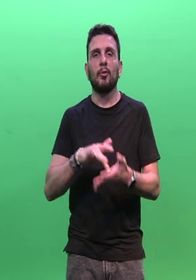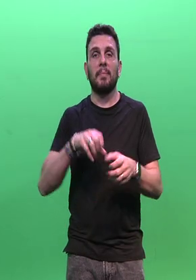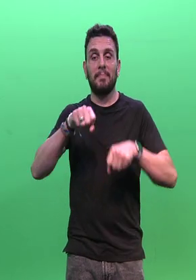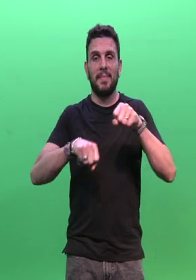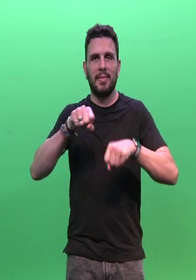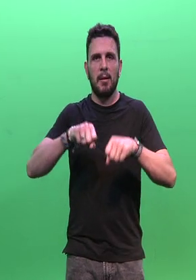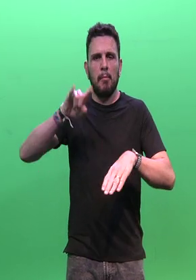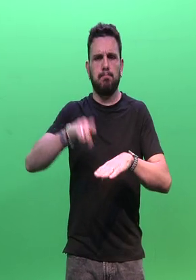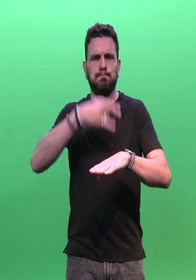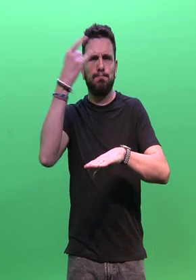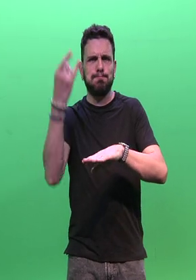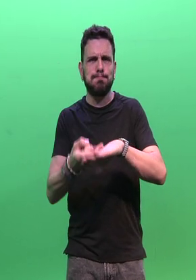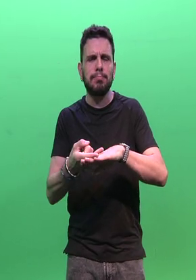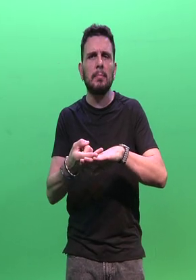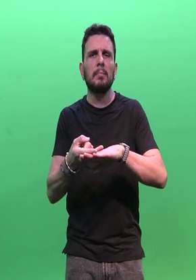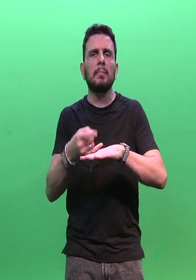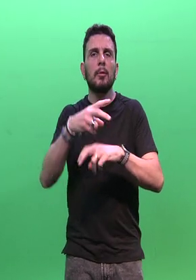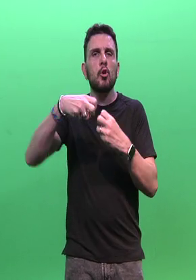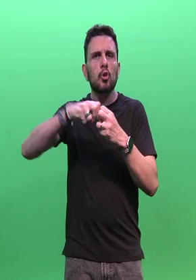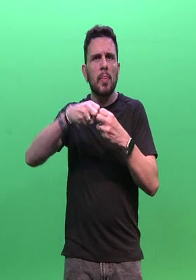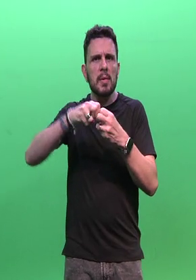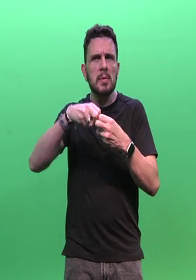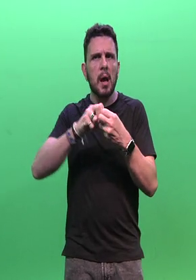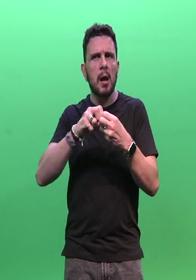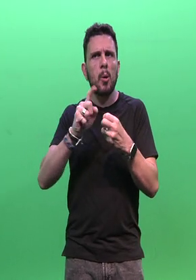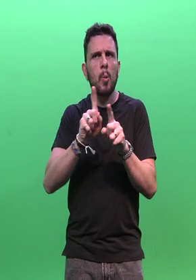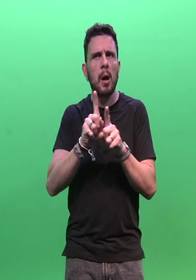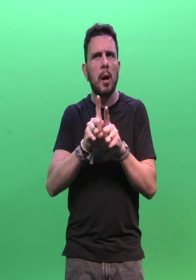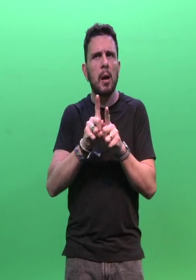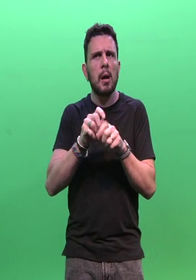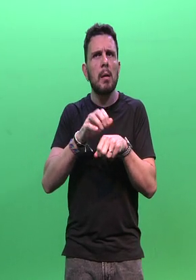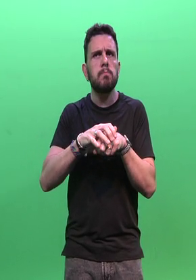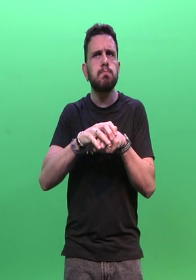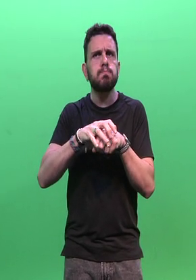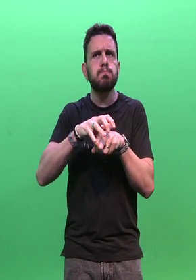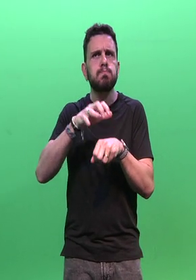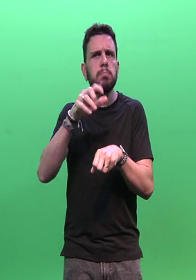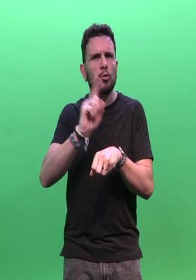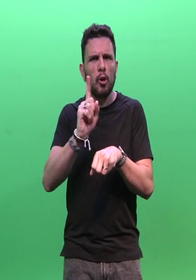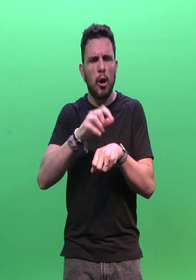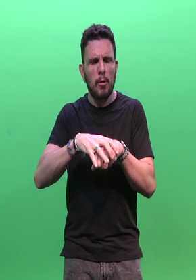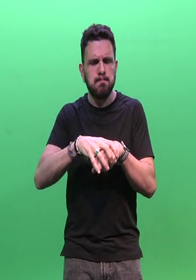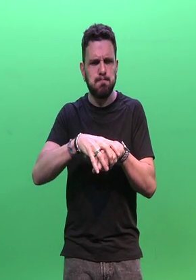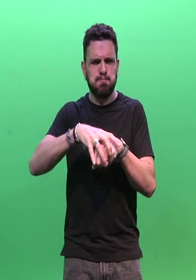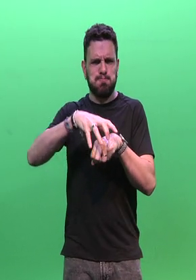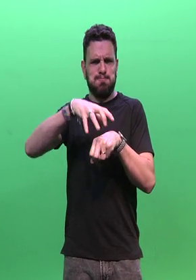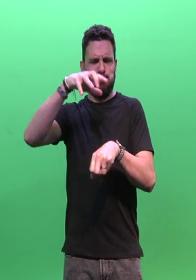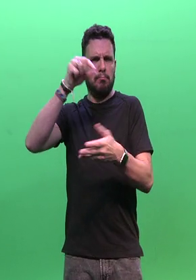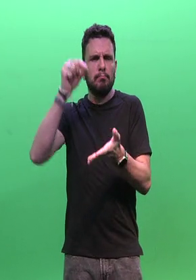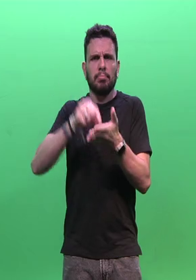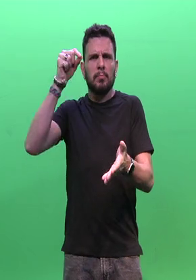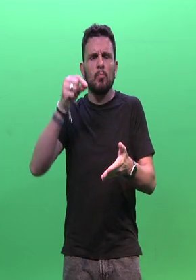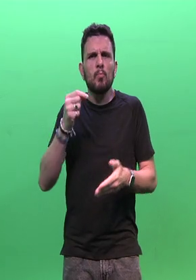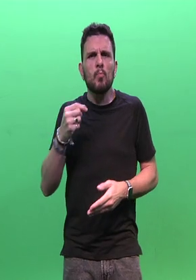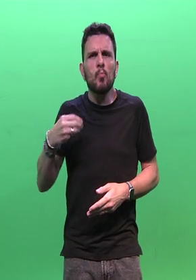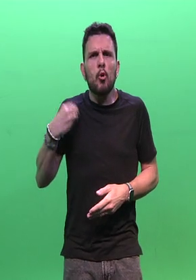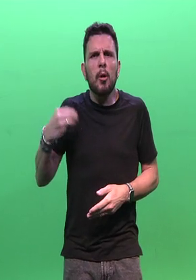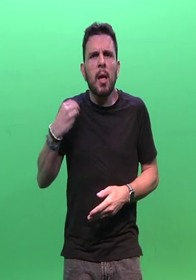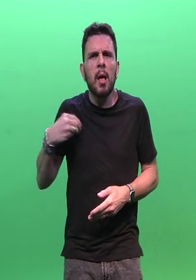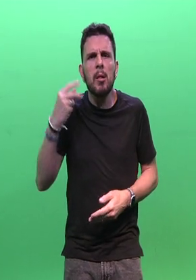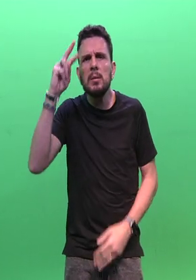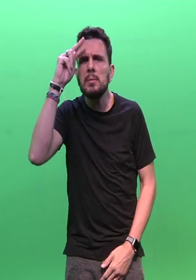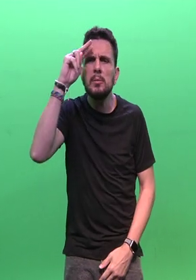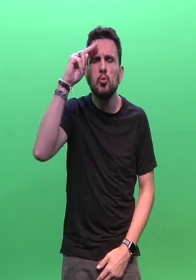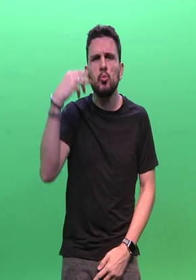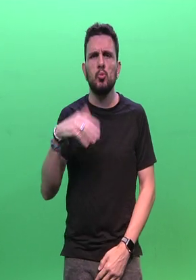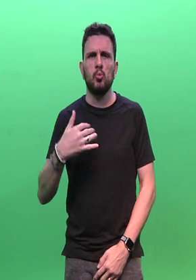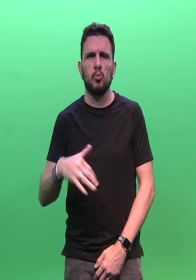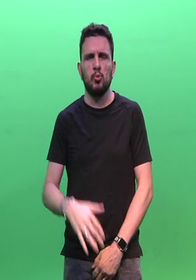Vaig relliscar i vaig caure amb la bicicleta i el genoll no se'm va inflar una mica, sinó que se'm va inflar molt i es va posar morat ràpidament, estic molt preocupat.